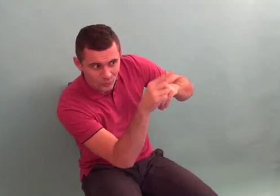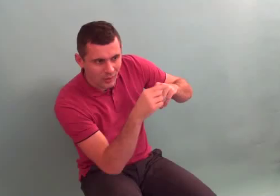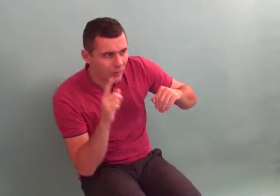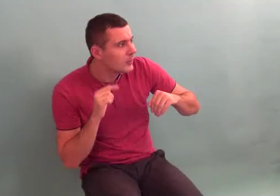Chłopiec słucha i kiwa głową.